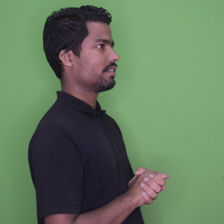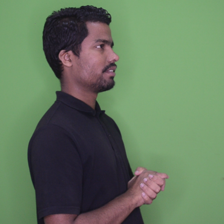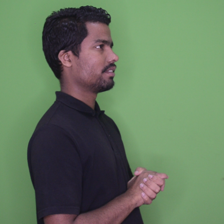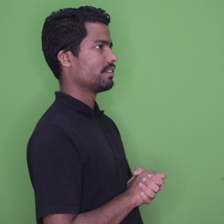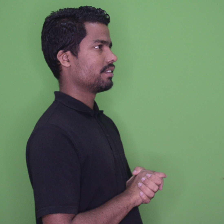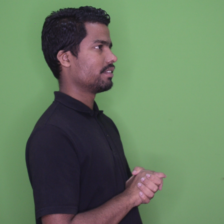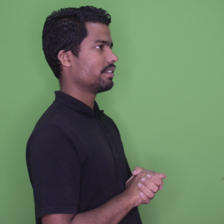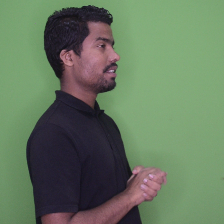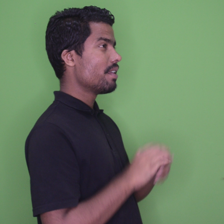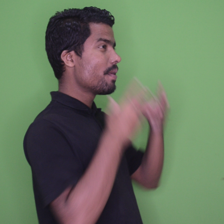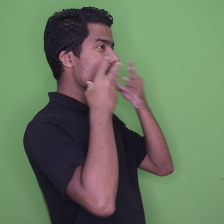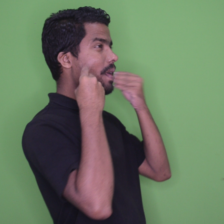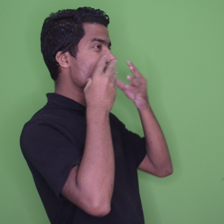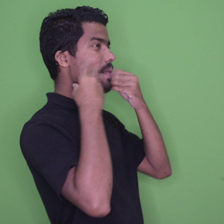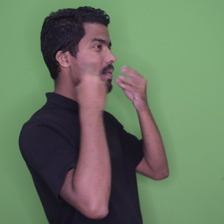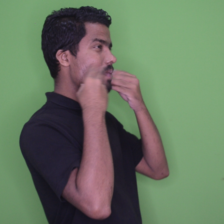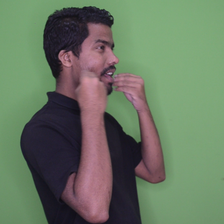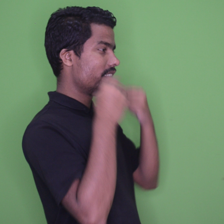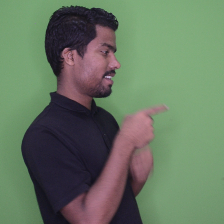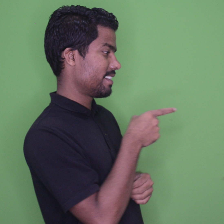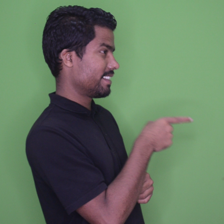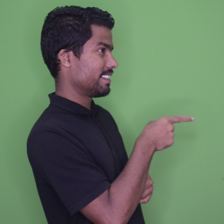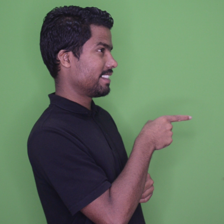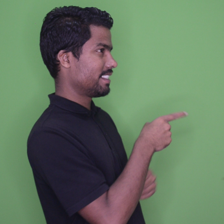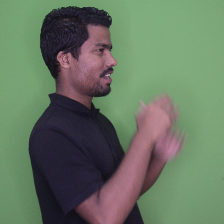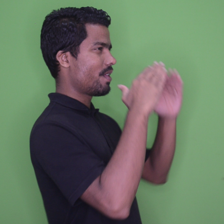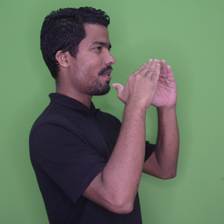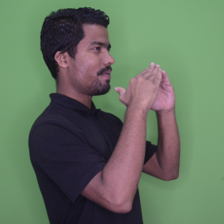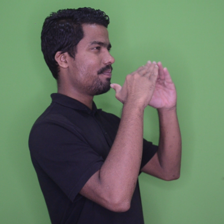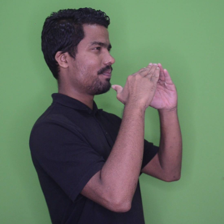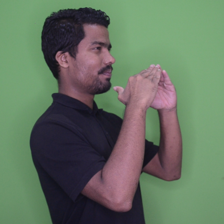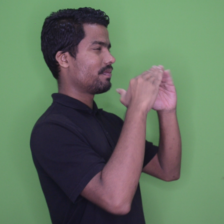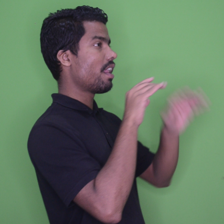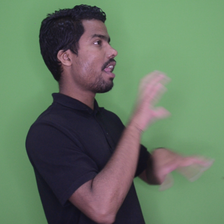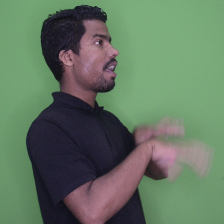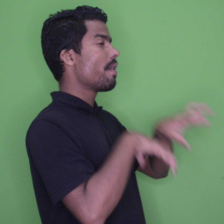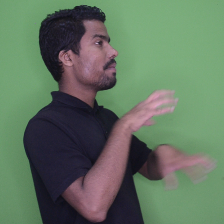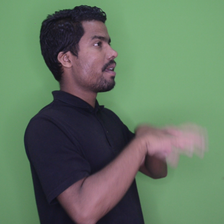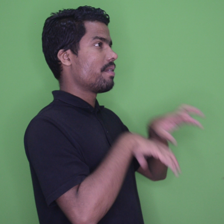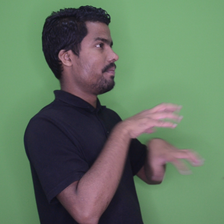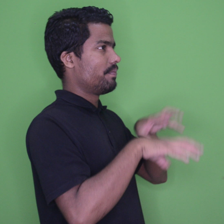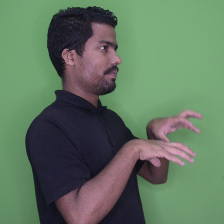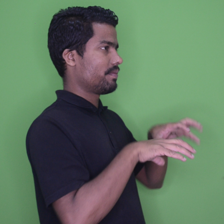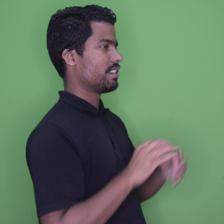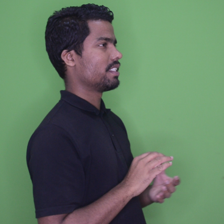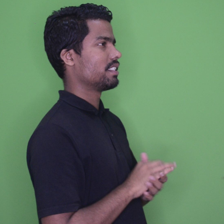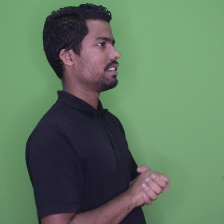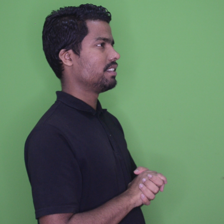Cat is apet animal